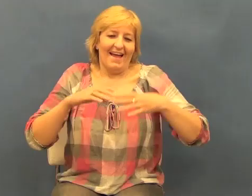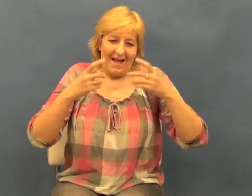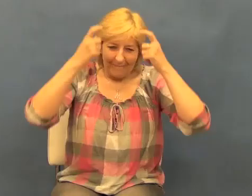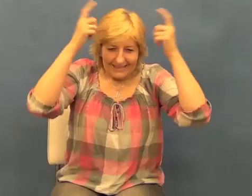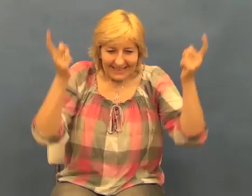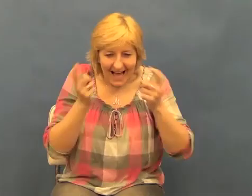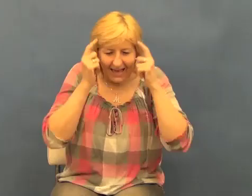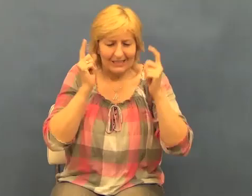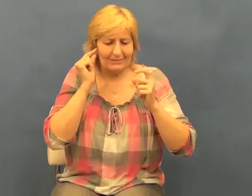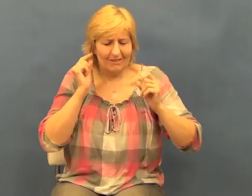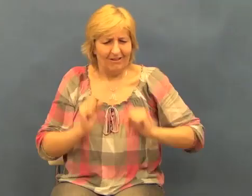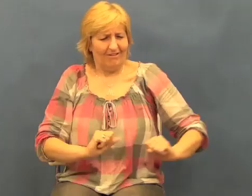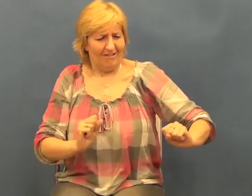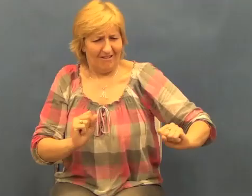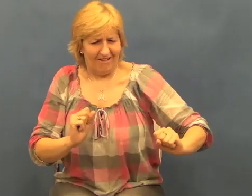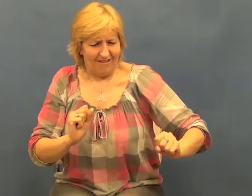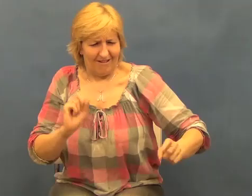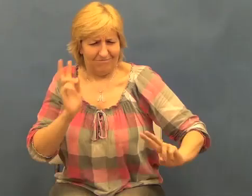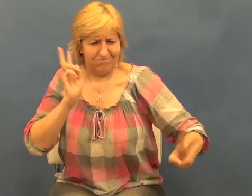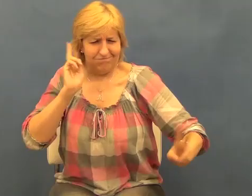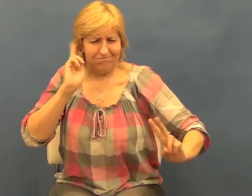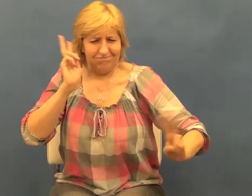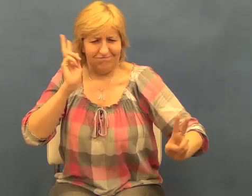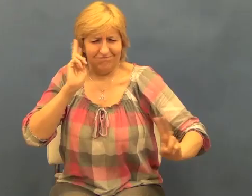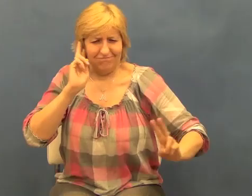Myszka Miki śpi i budzi się, bo budzik dzwoni.